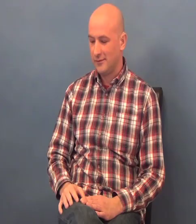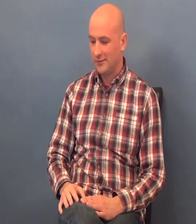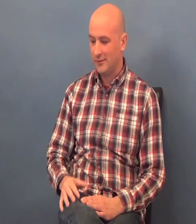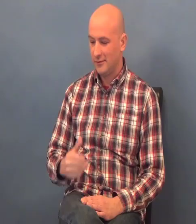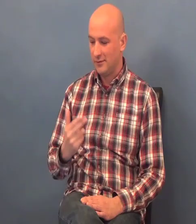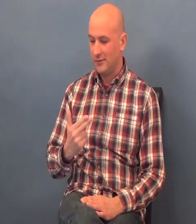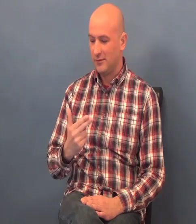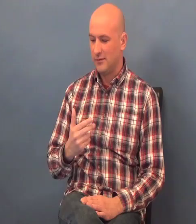W niedzielę?